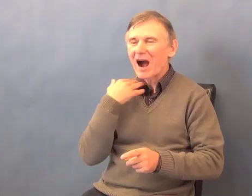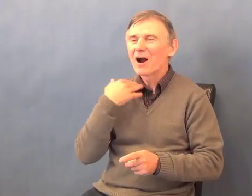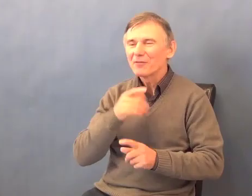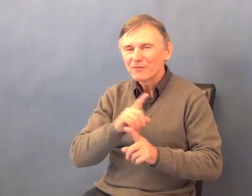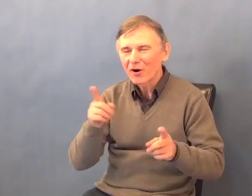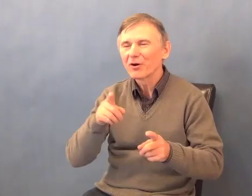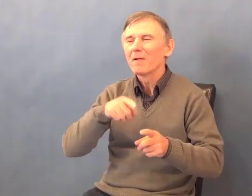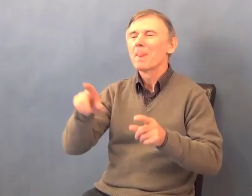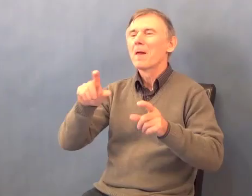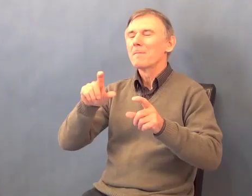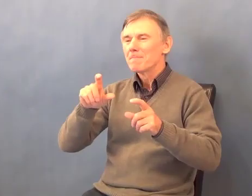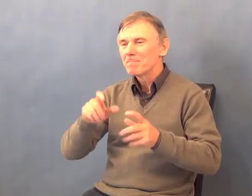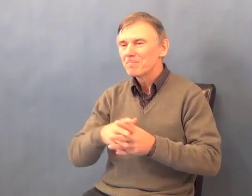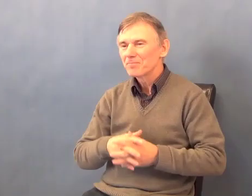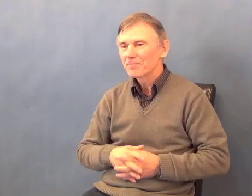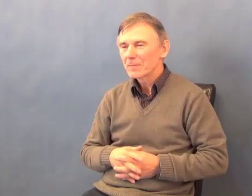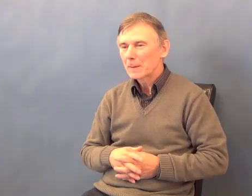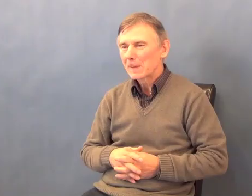Nie wolno alkoholu.